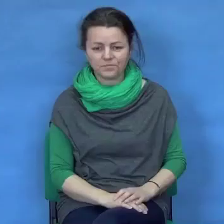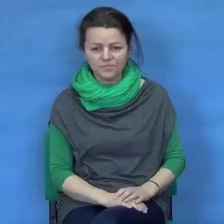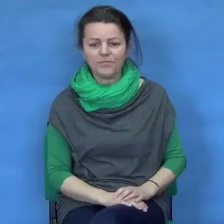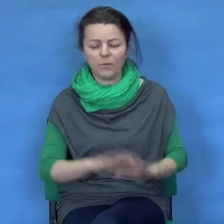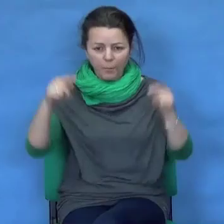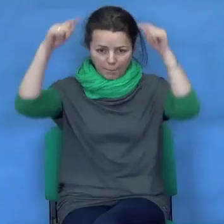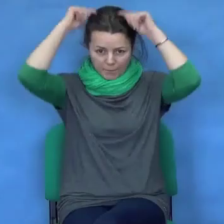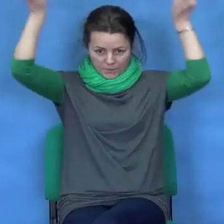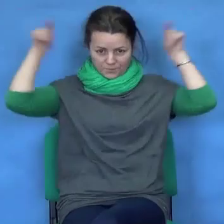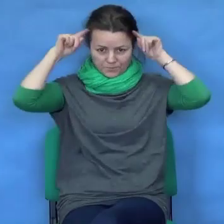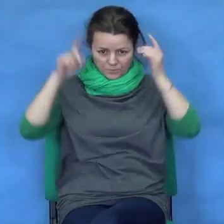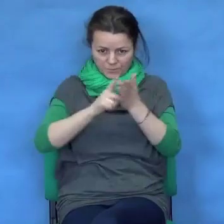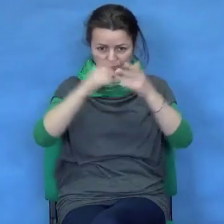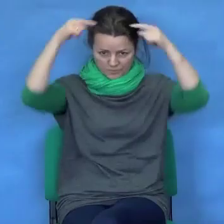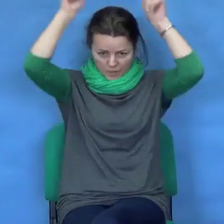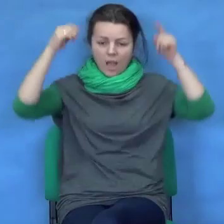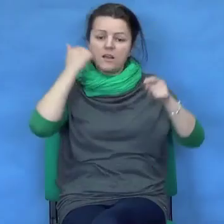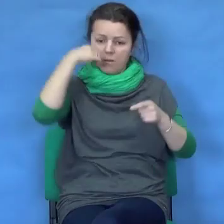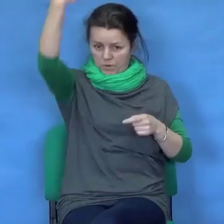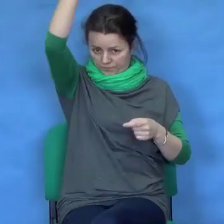Myszka Miki ma na głowie jabłko.